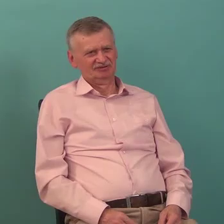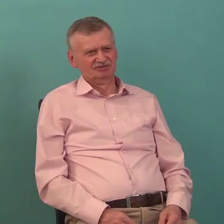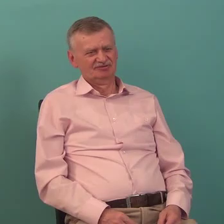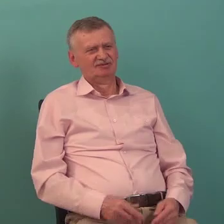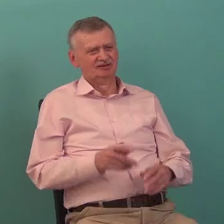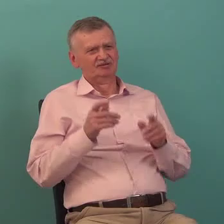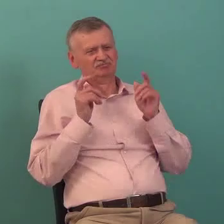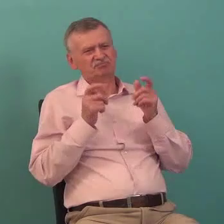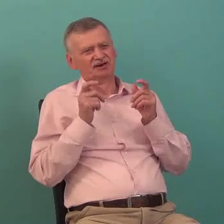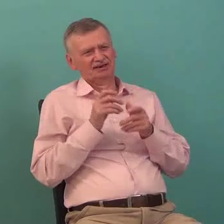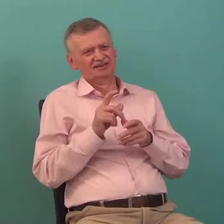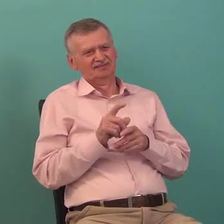Park również.